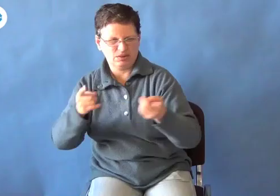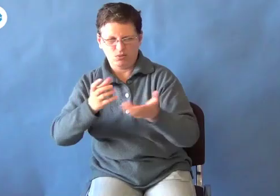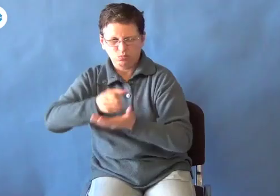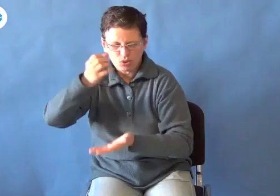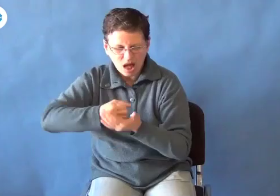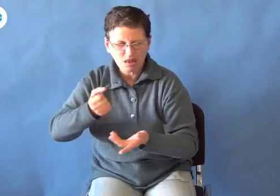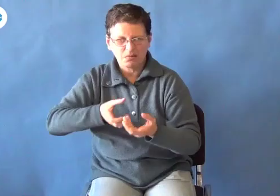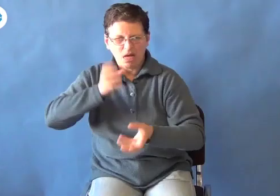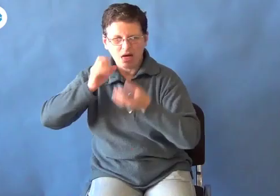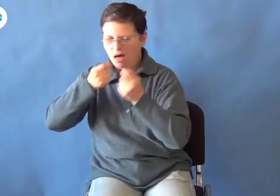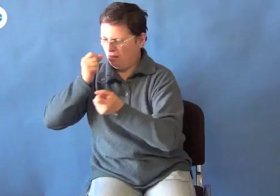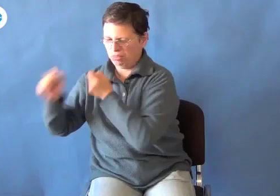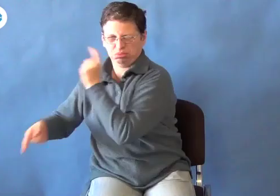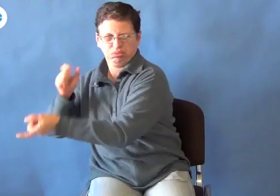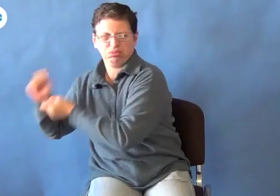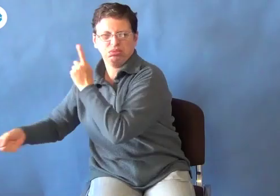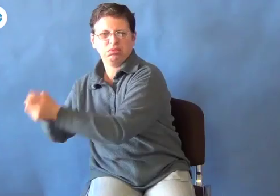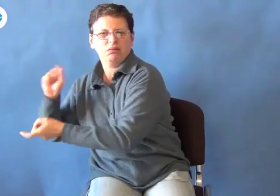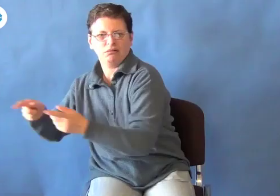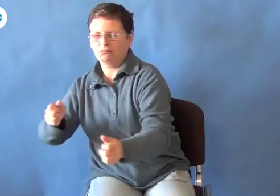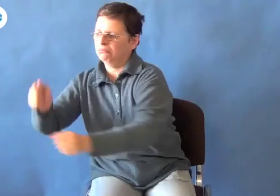Ludzie zawsze wyrzucają butelki po napojach.